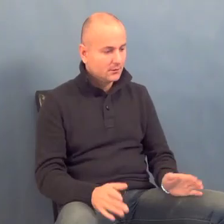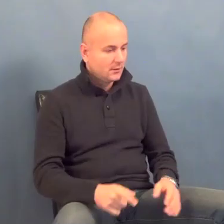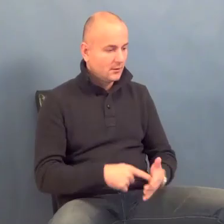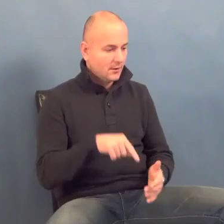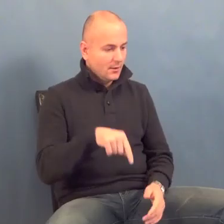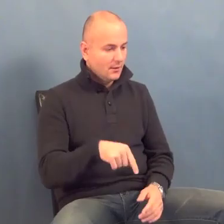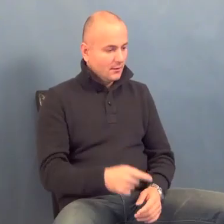Na dole.